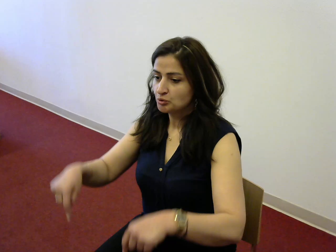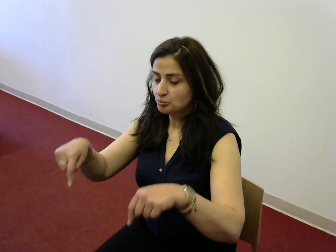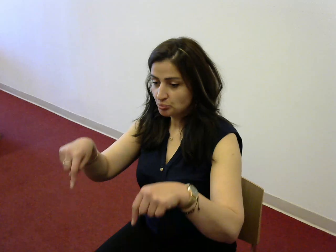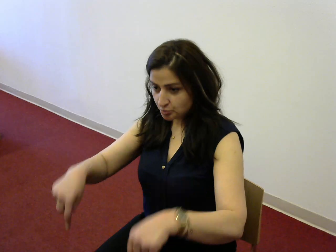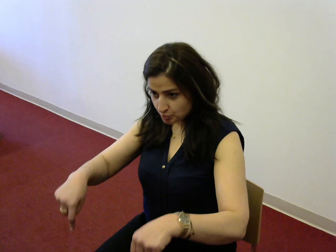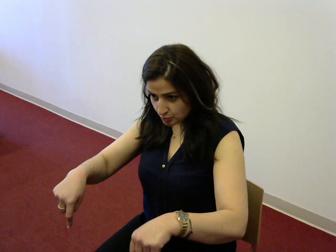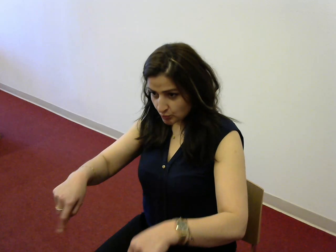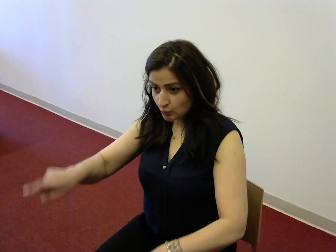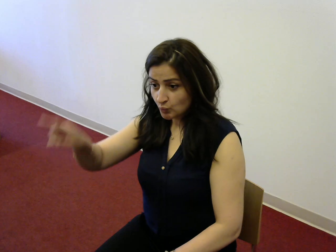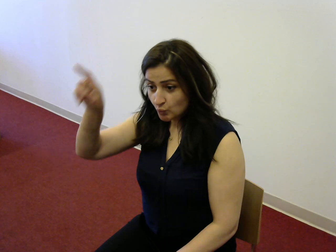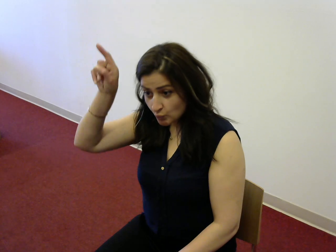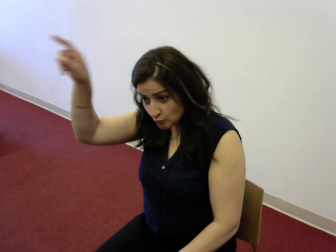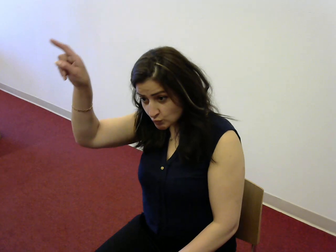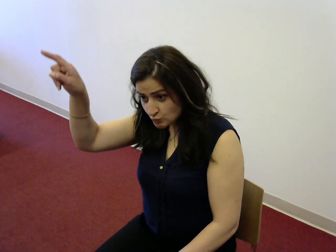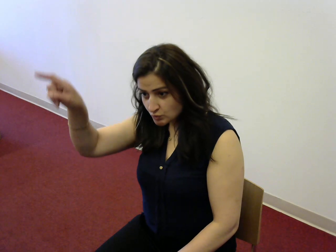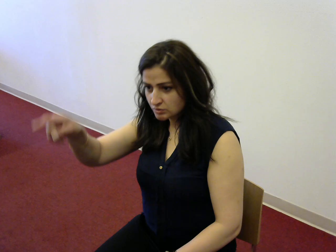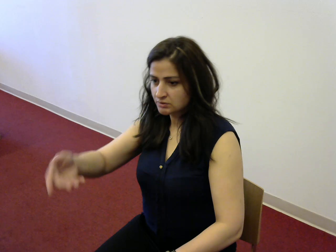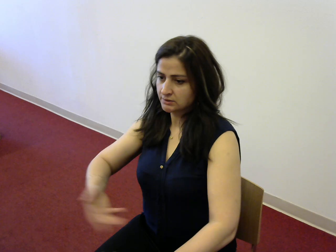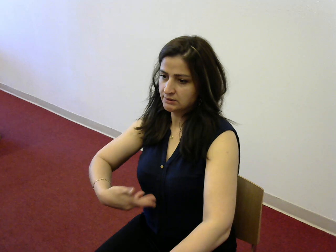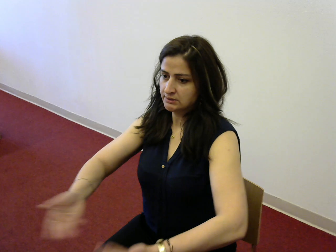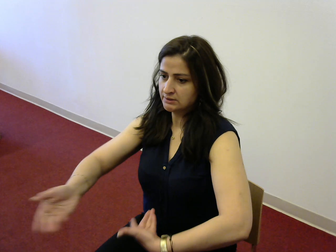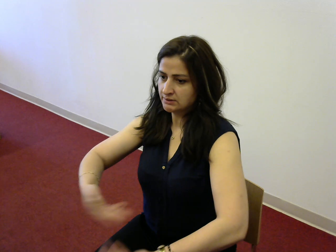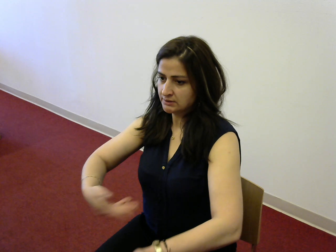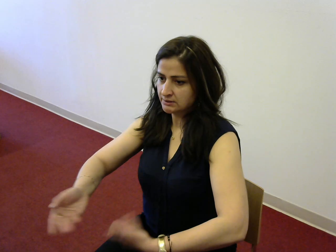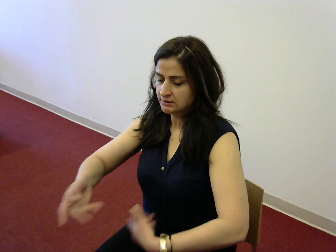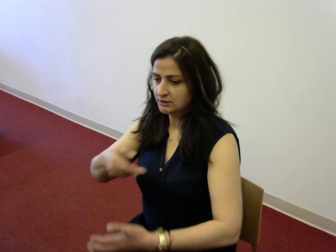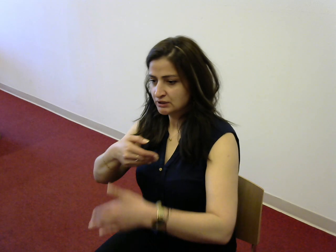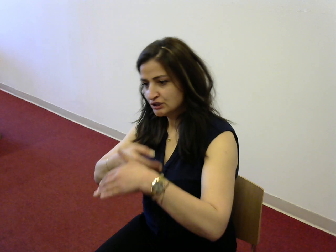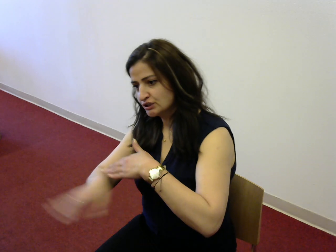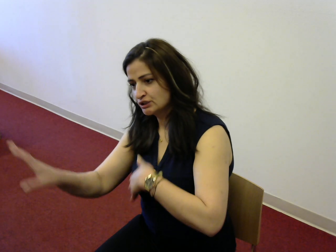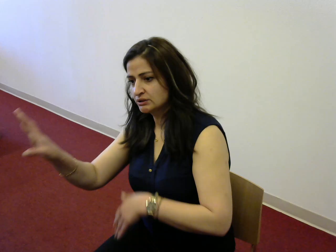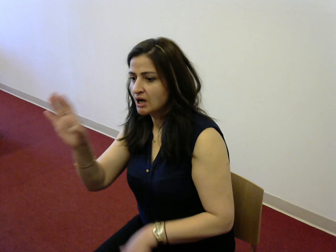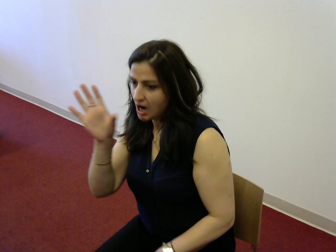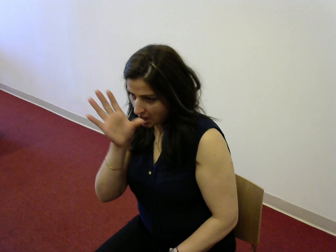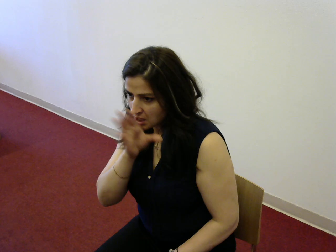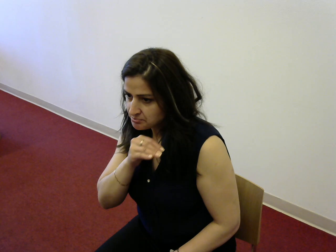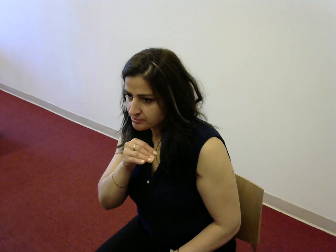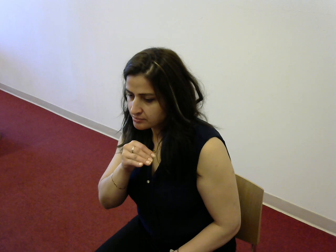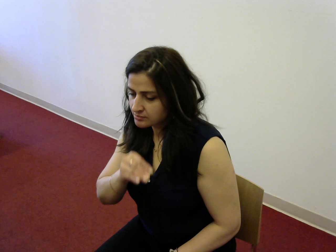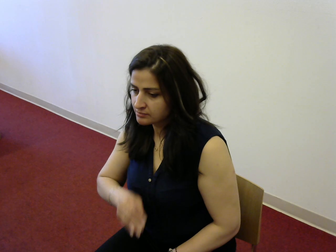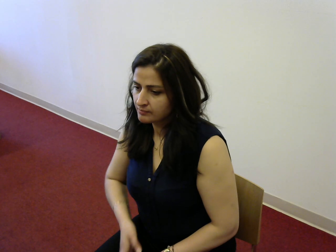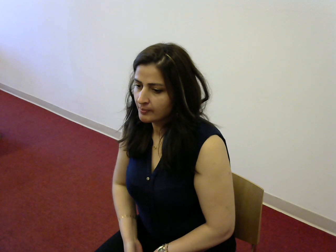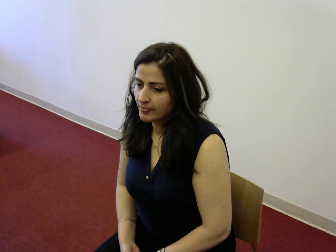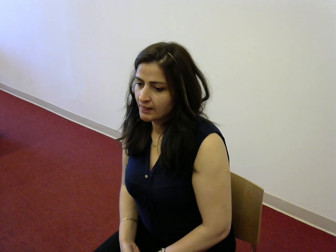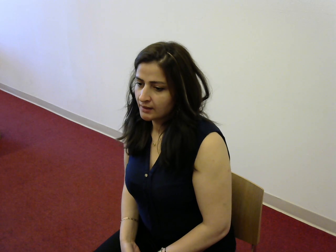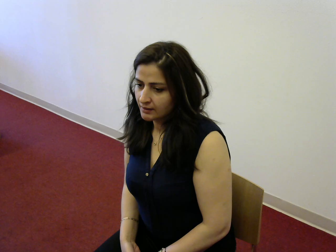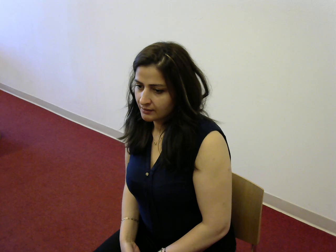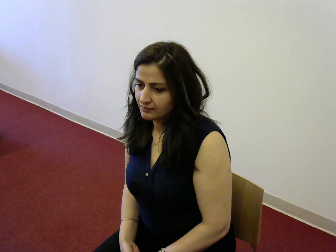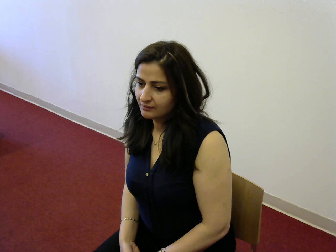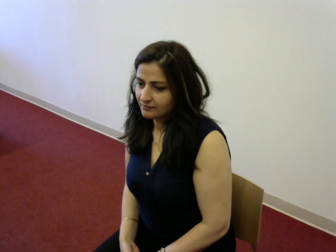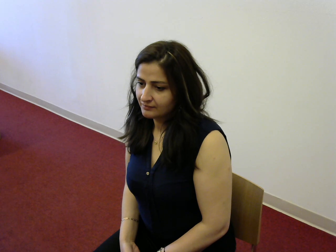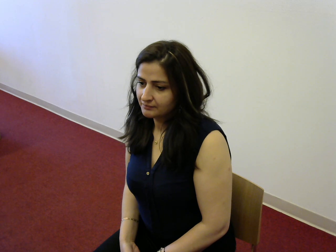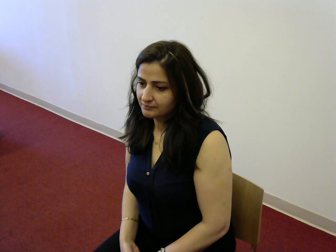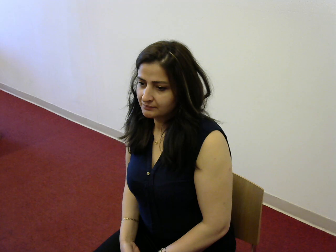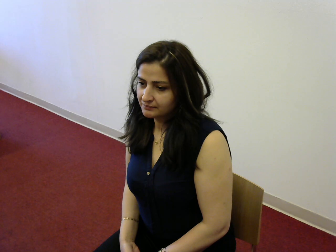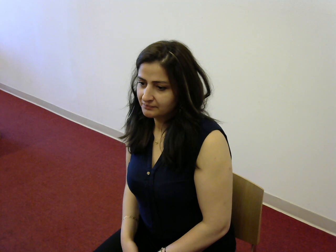Burdan ora piyada gedə bilərəmmi?